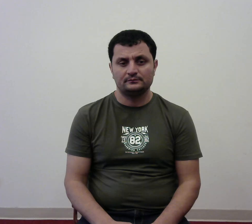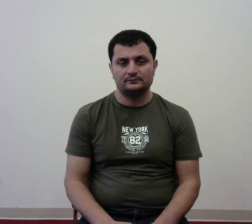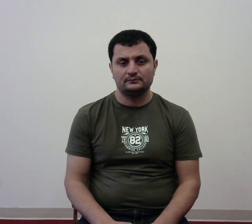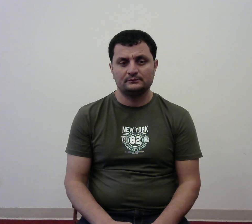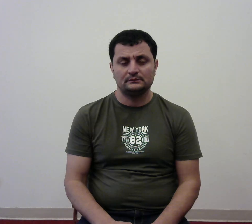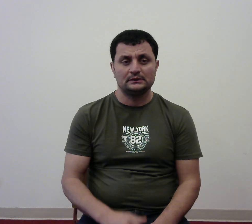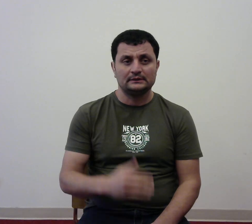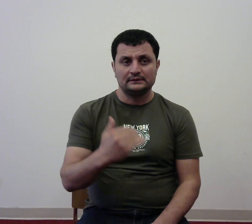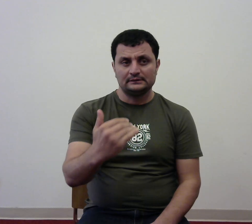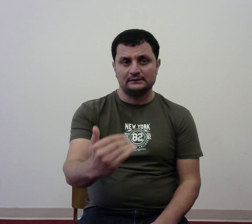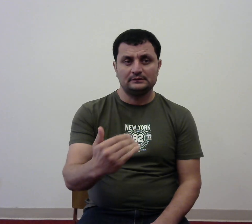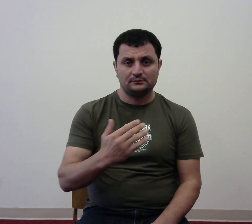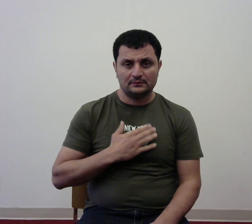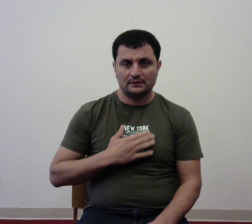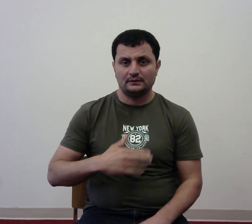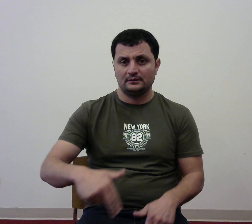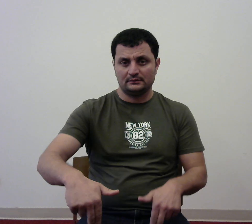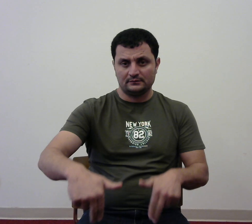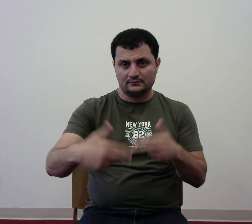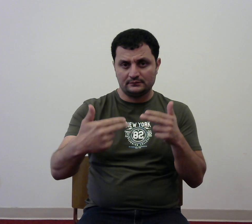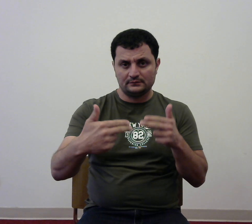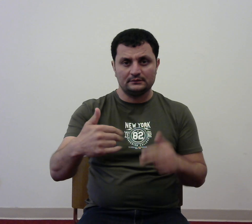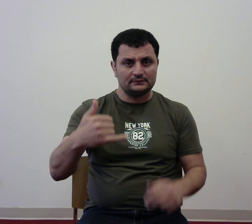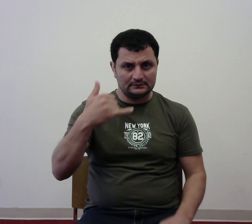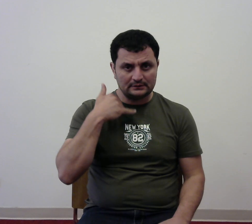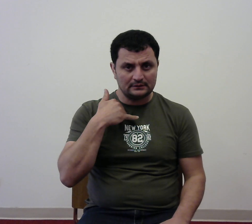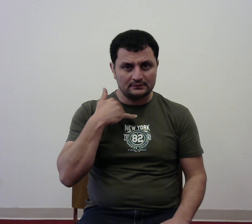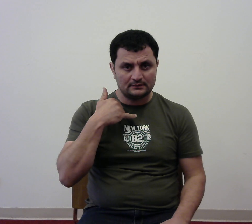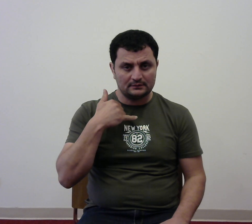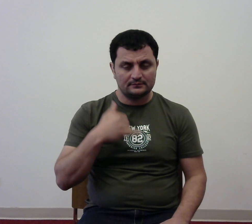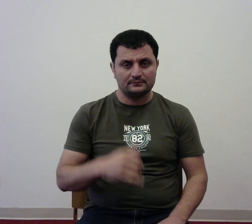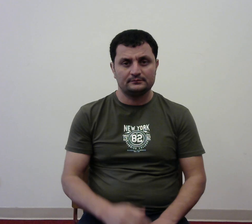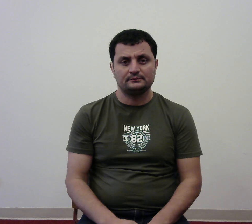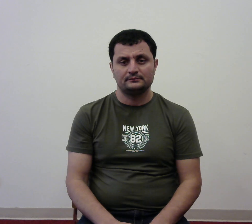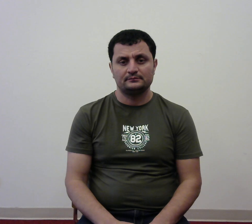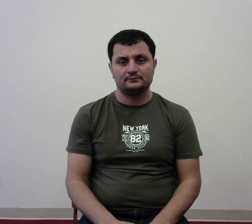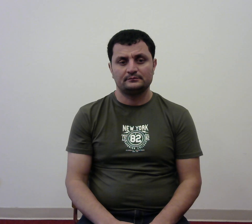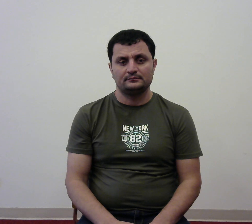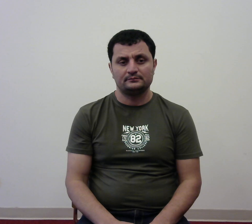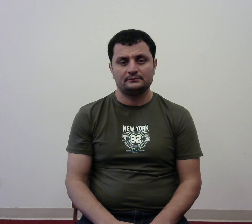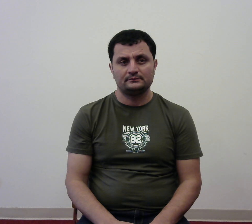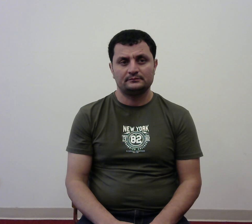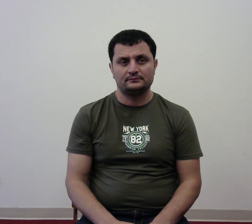Siz mənə video zəng edin